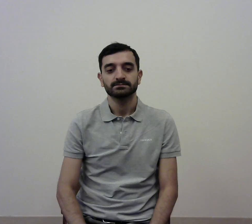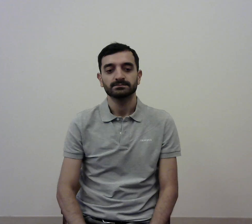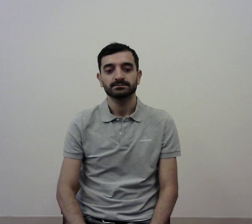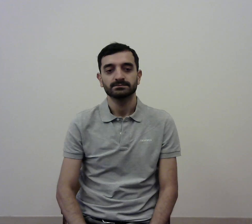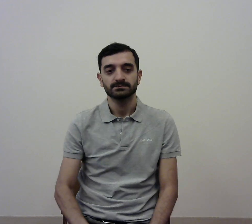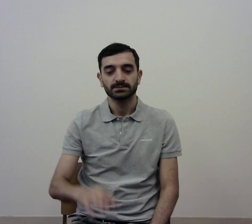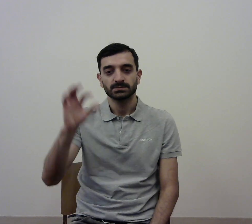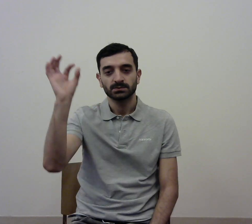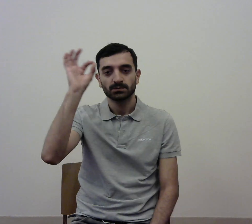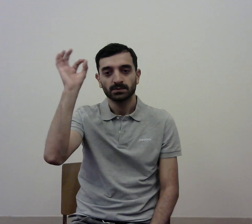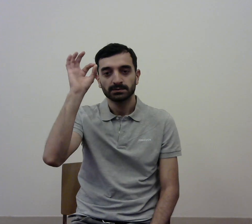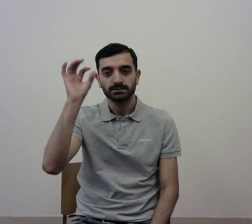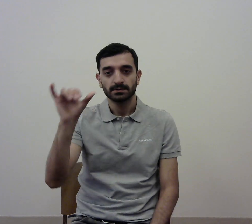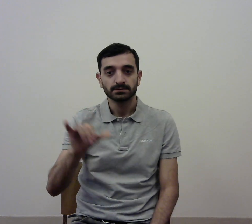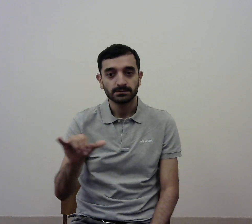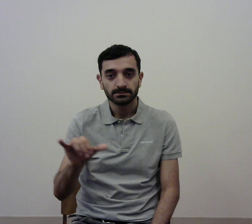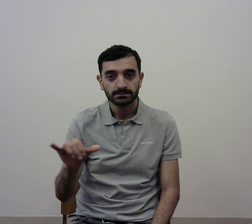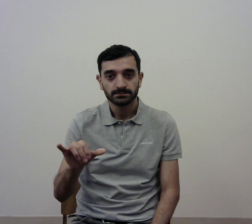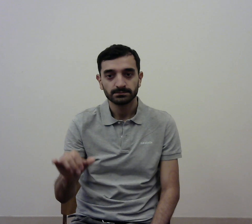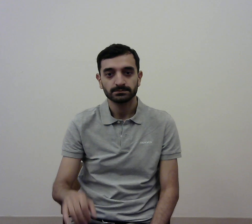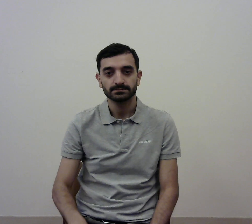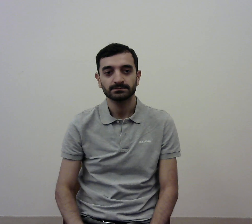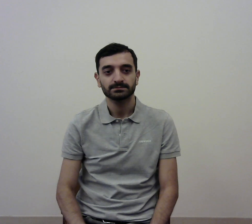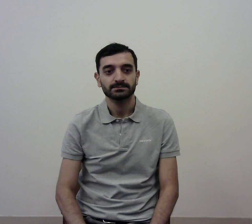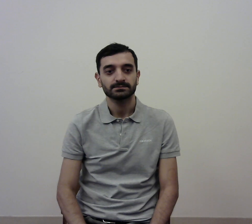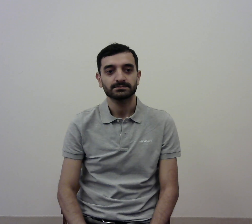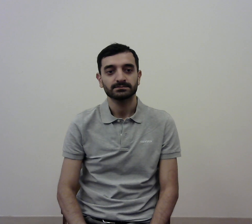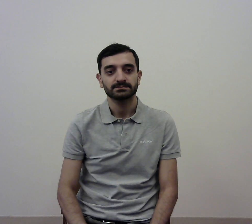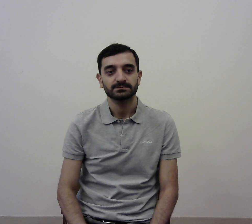Ayaqyolu hardadır?